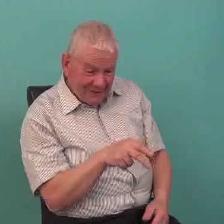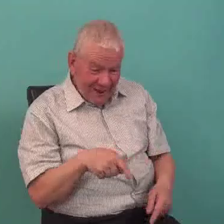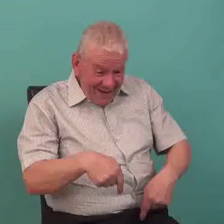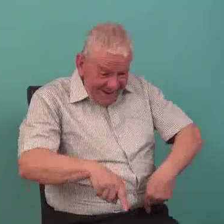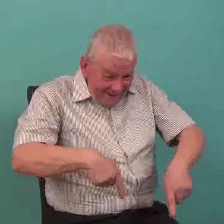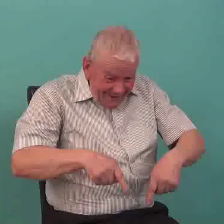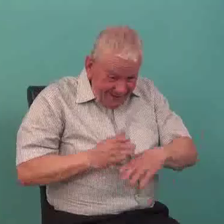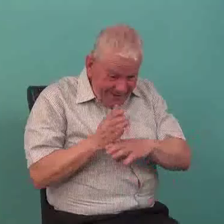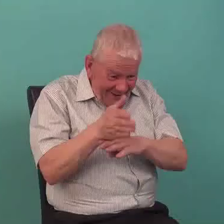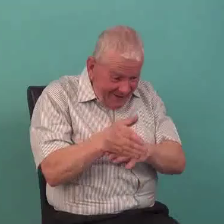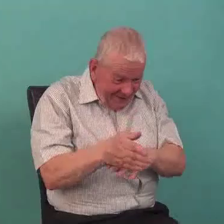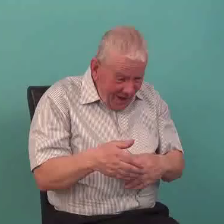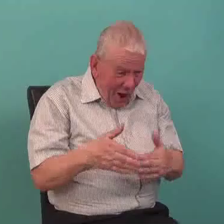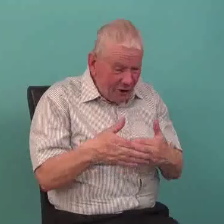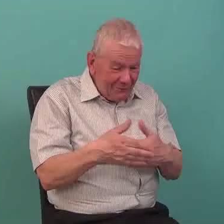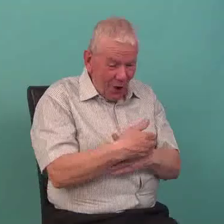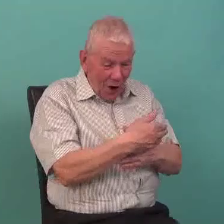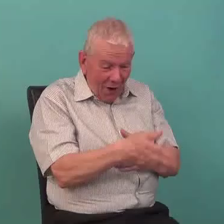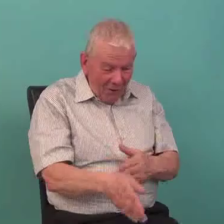Idzie, wchodzi i otwiera drzwi.